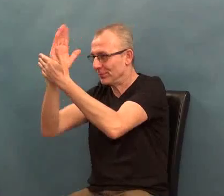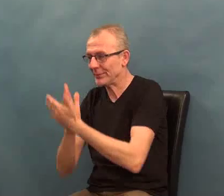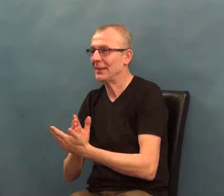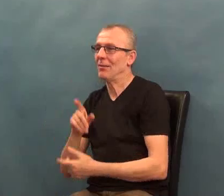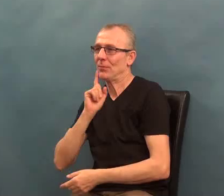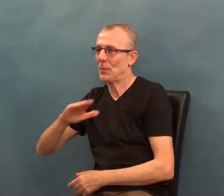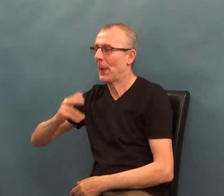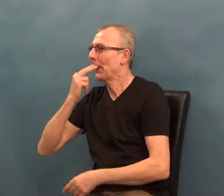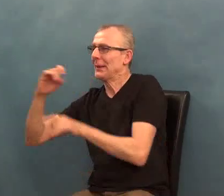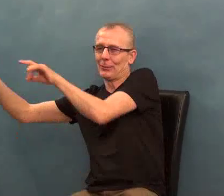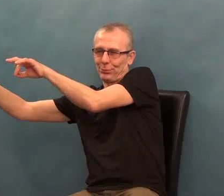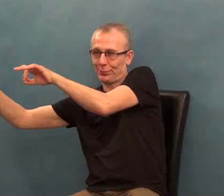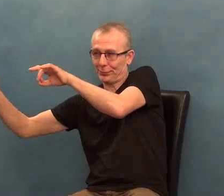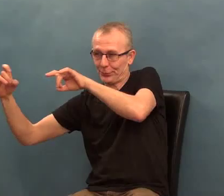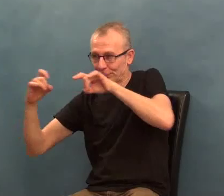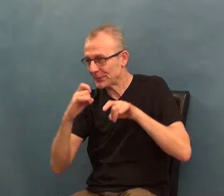Mały chłopiec ucieka.